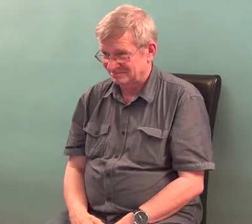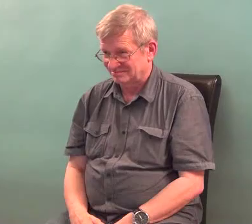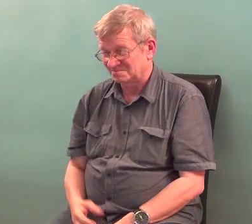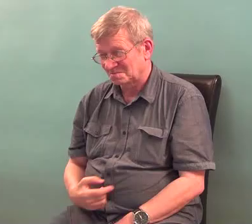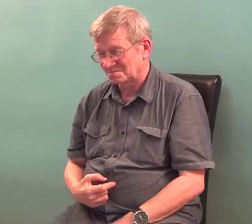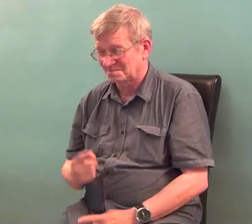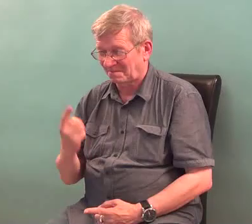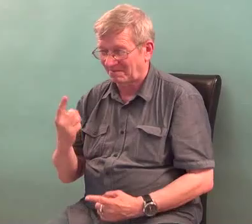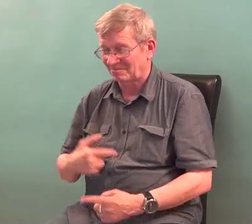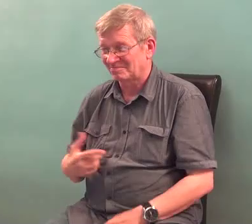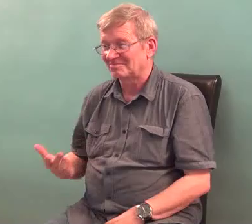Ja czasami, bo jestem leniwy.